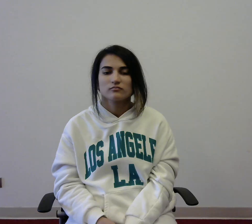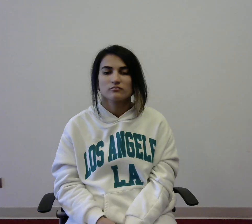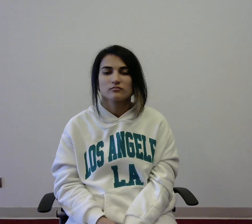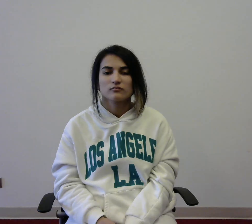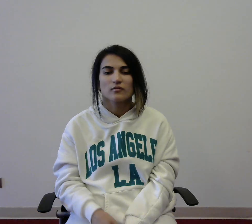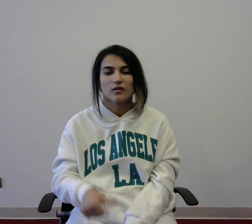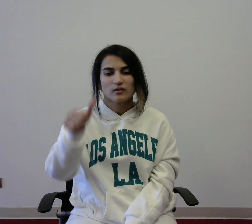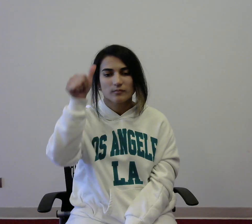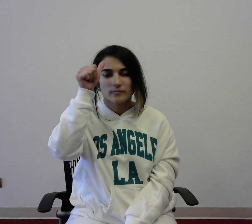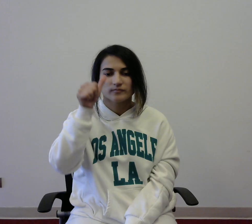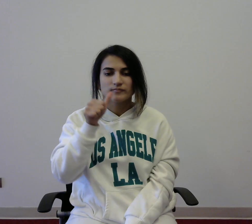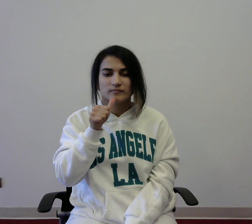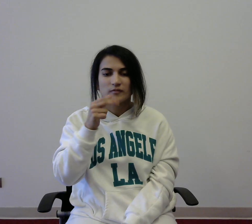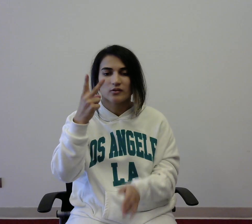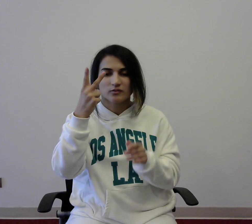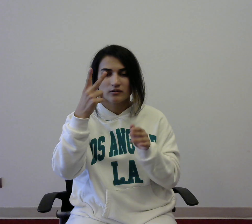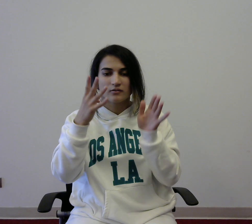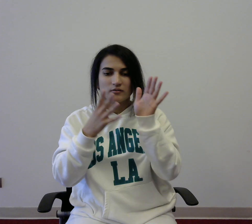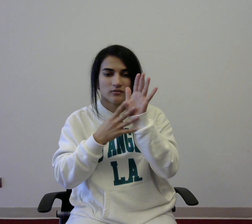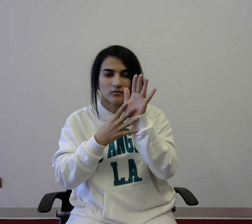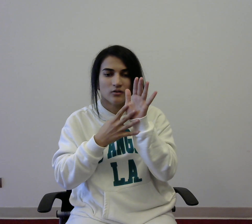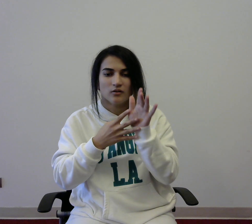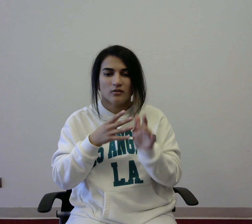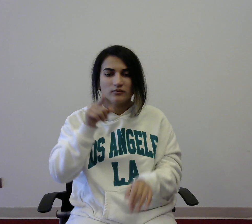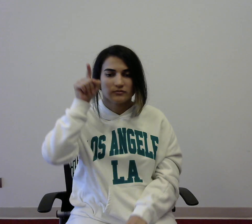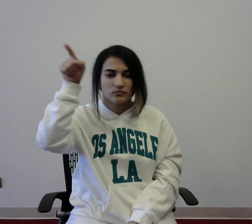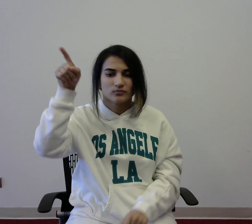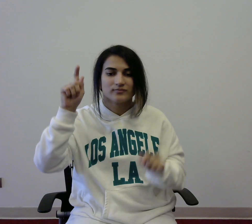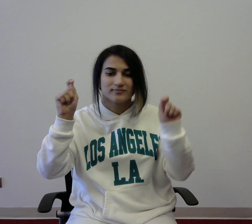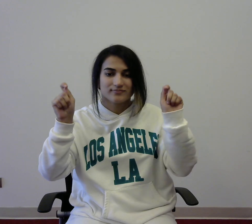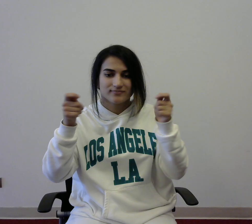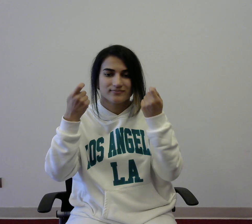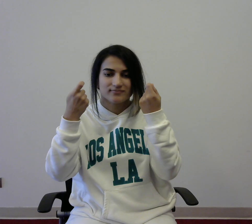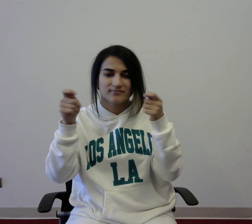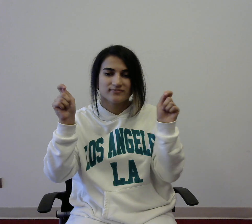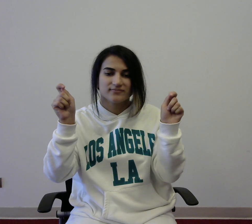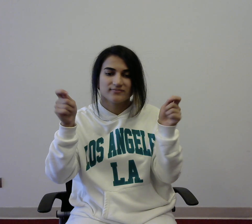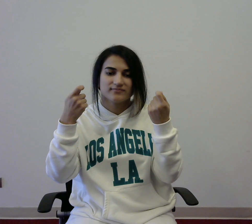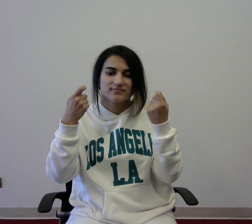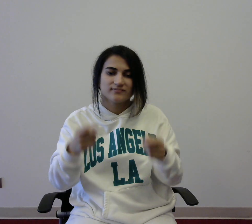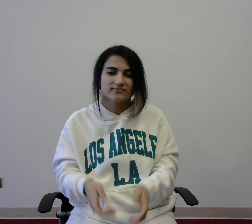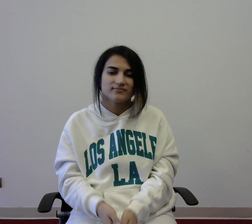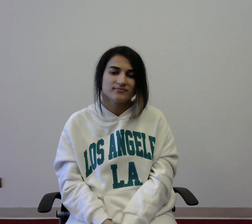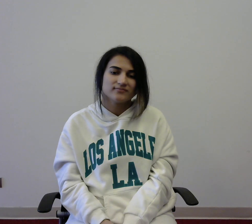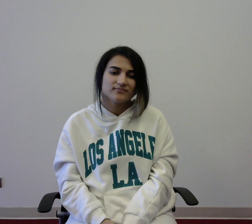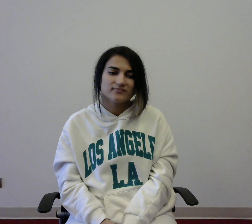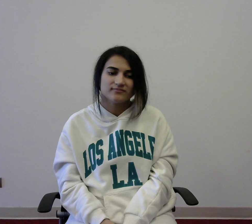Ayın 29-u onun toyudur